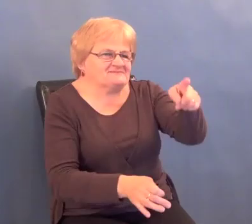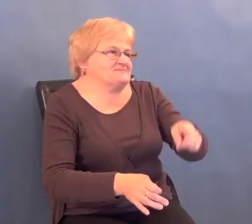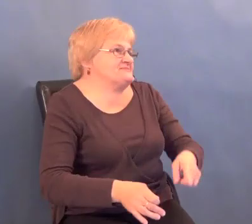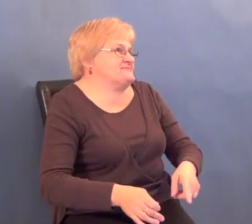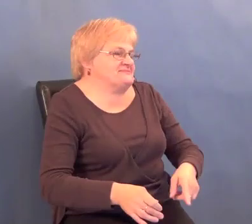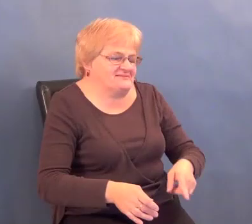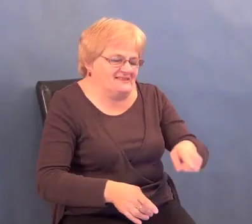Ty.